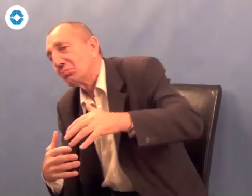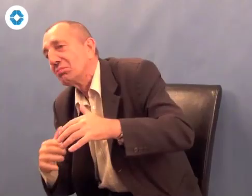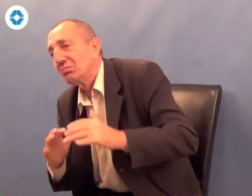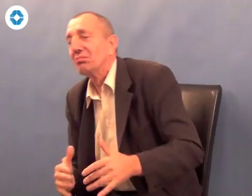Już.